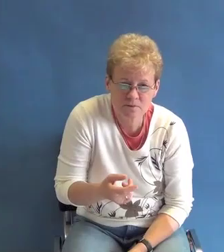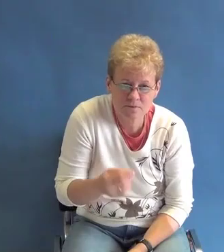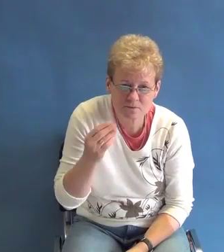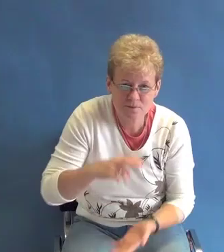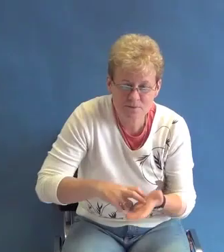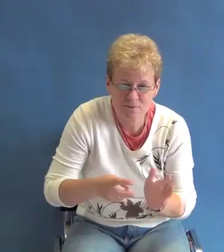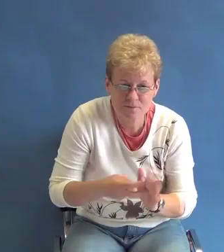Nauka tańca.